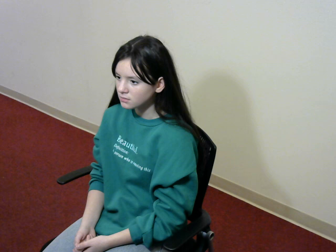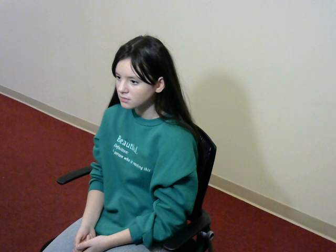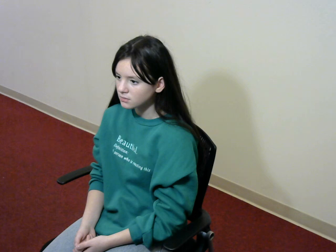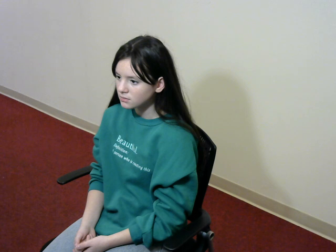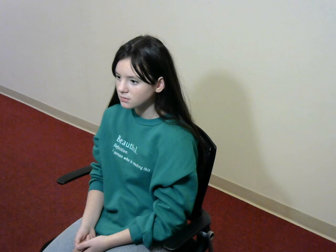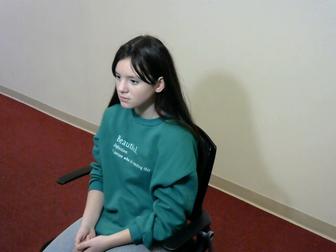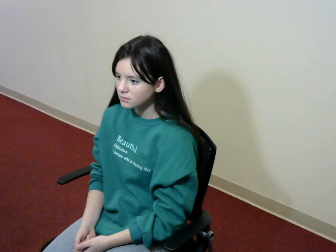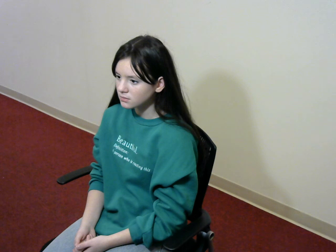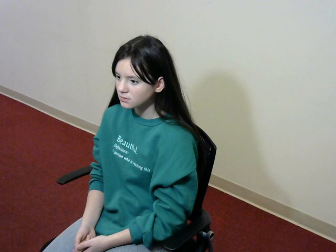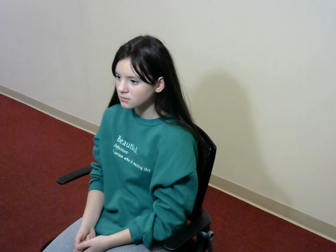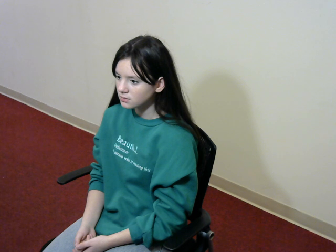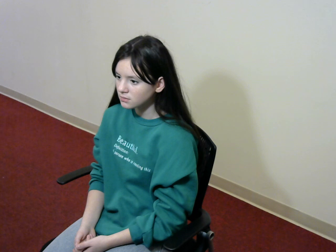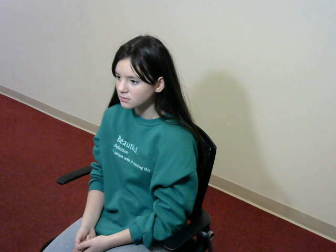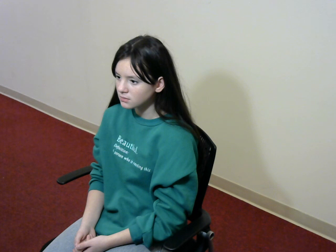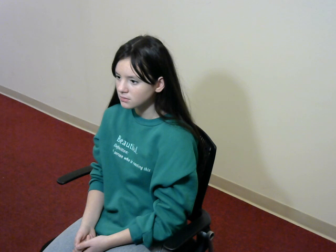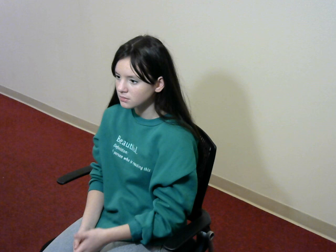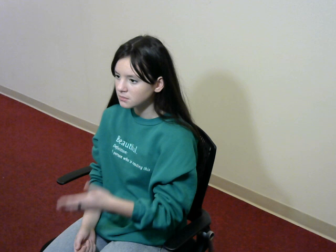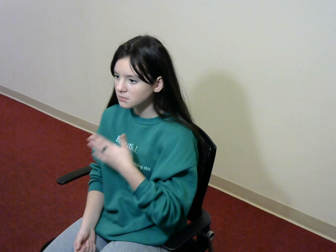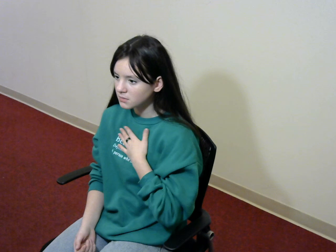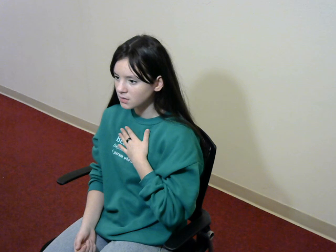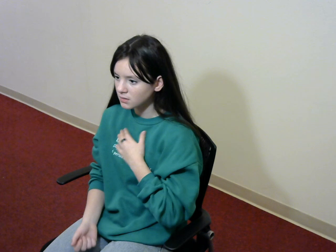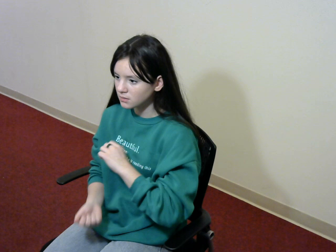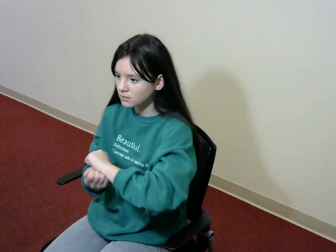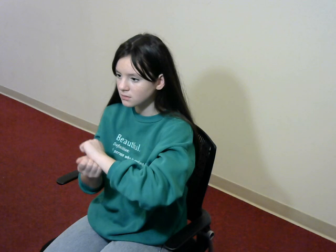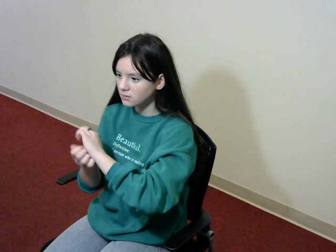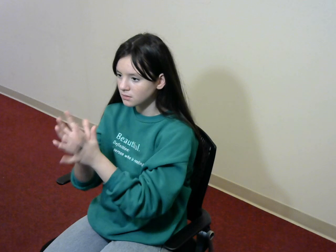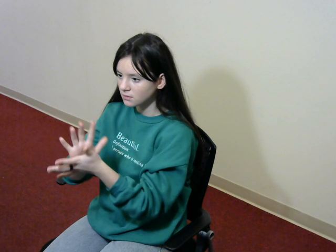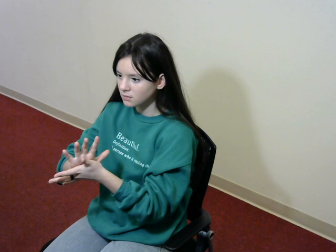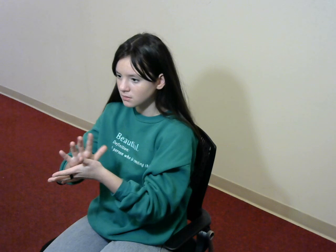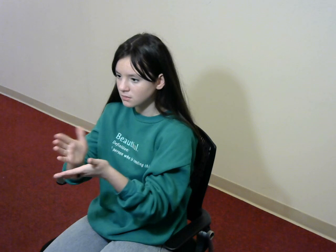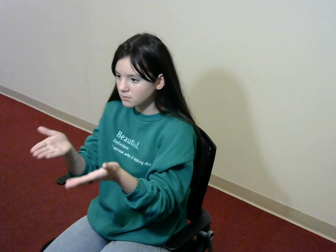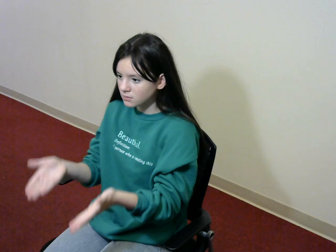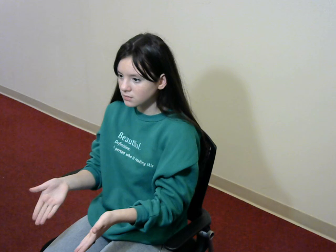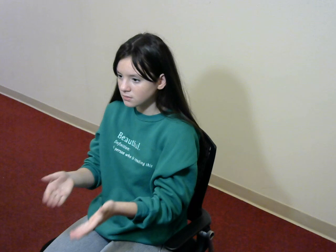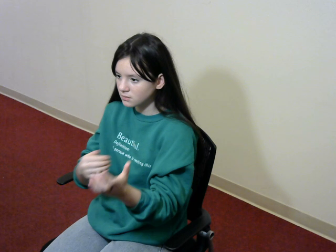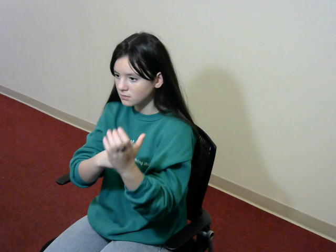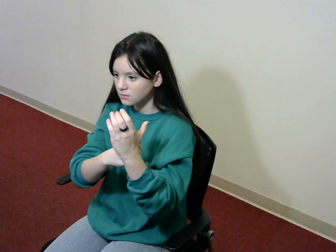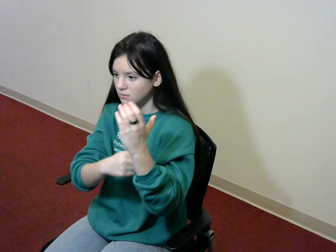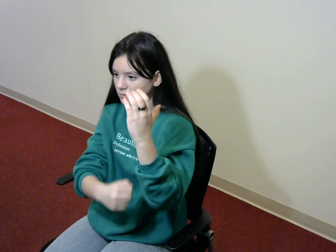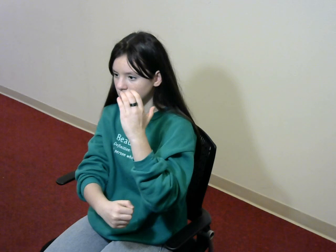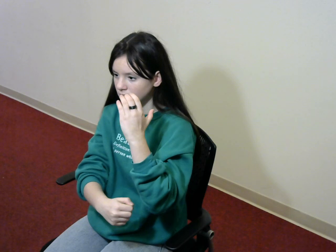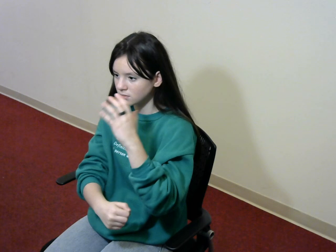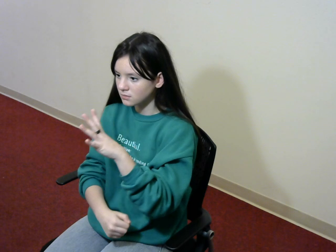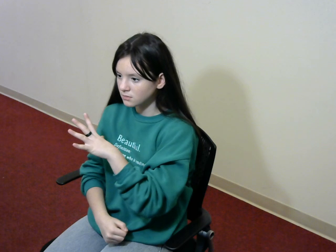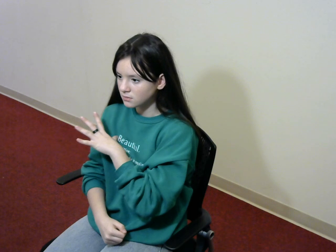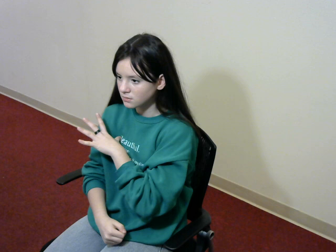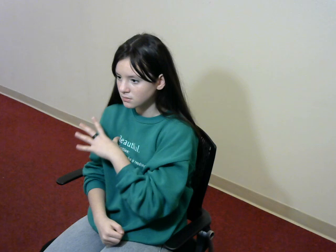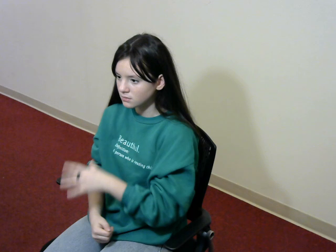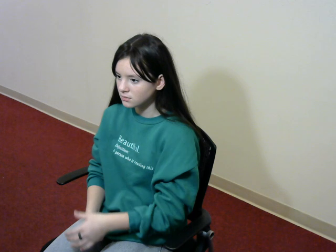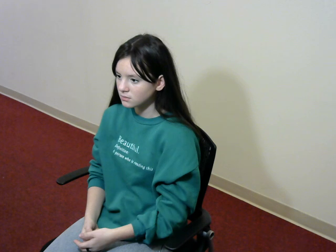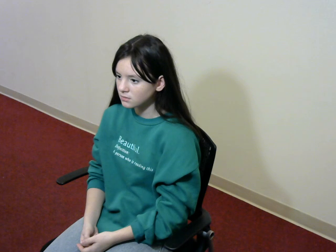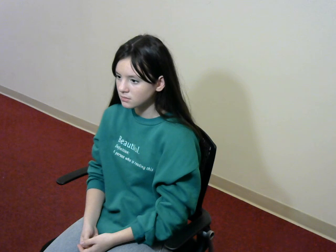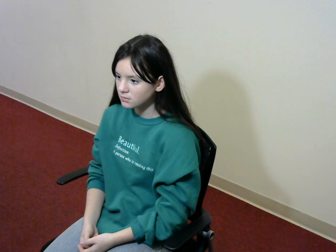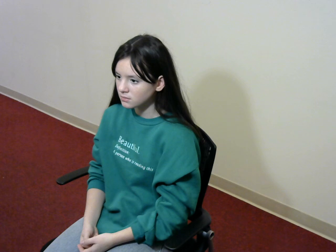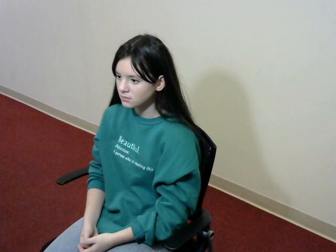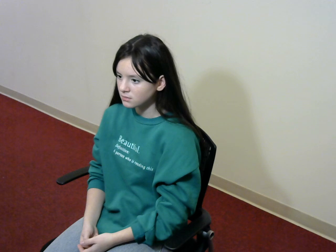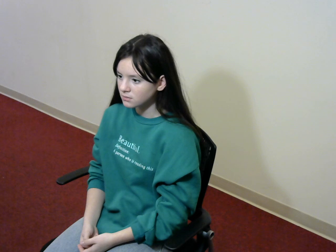Məni ASAN Xidmətdən bura göndəriblər